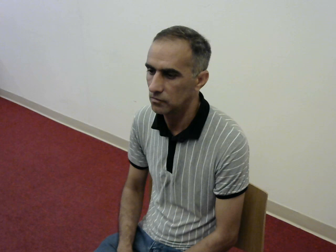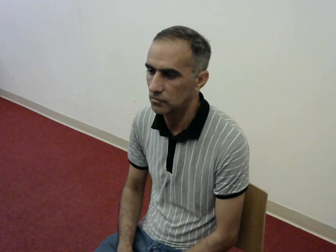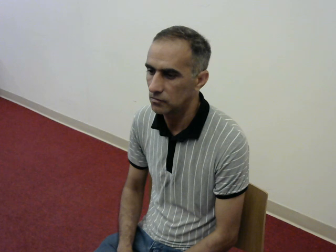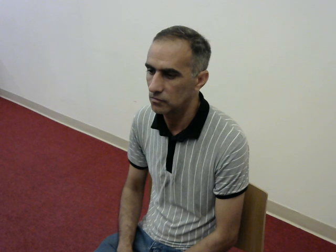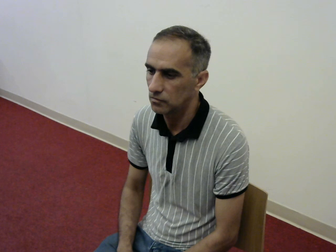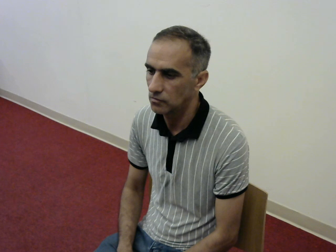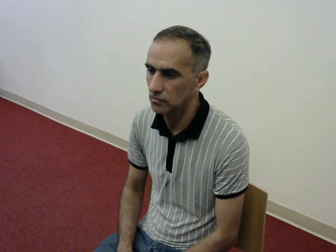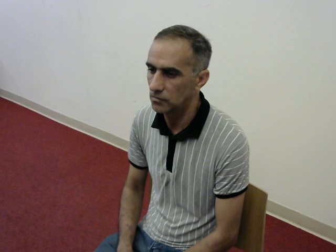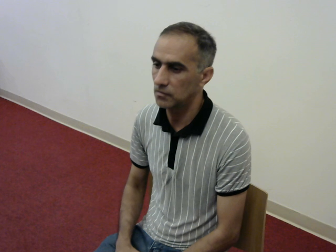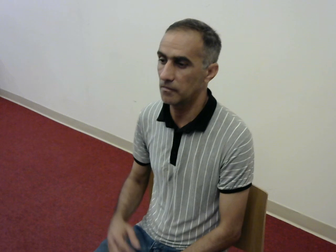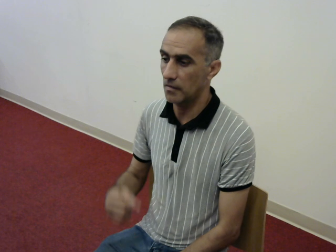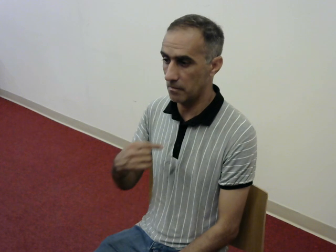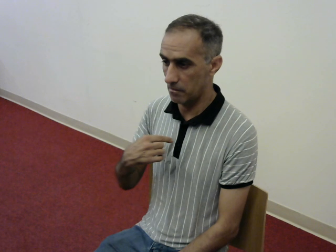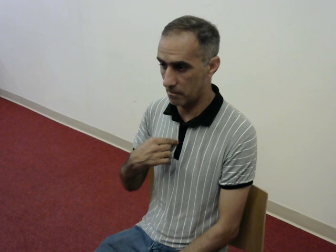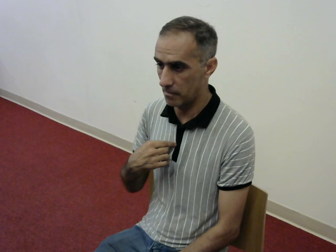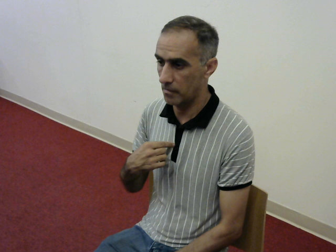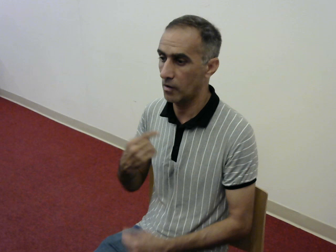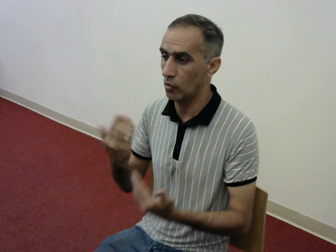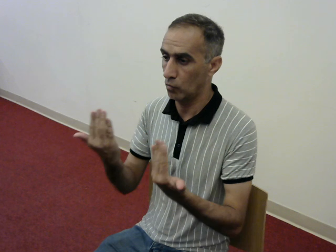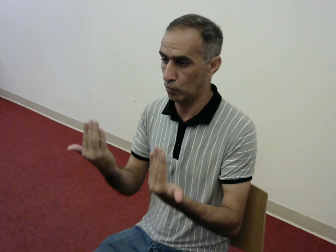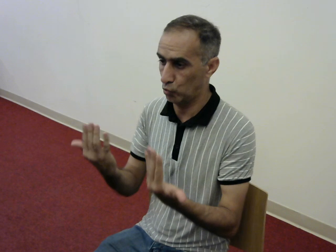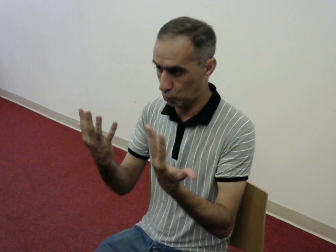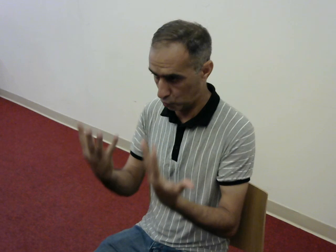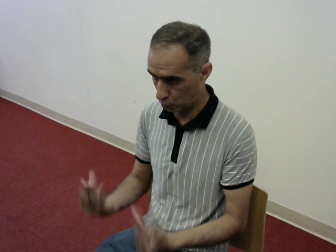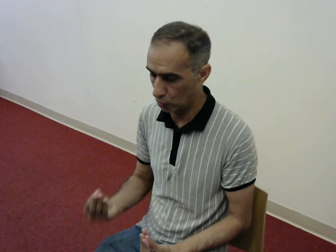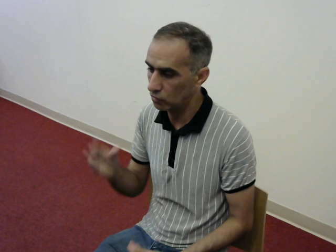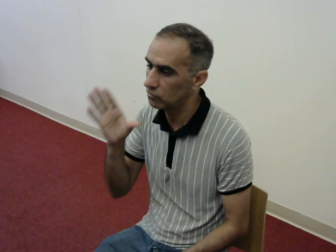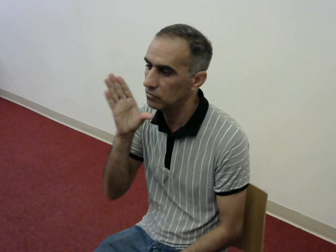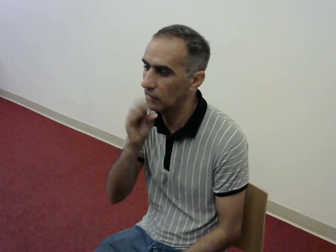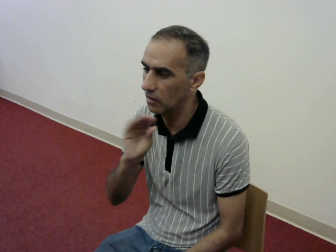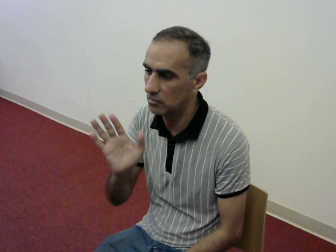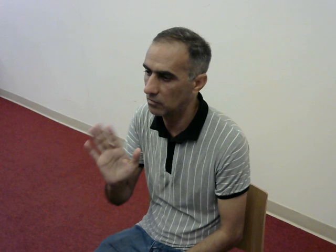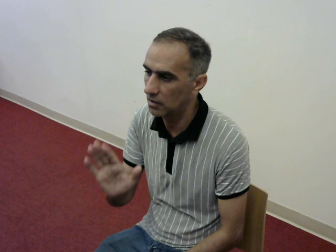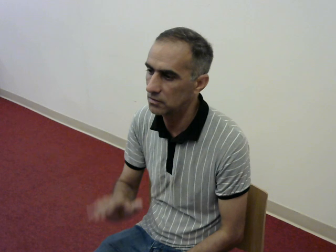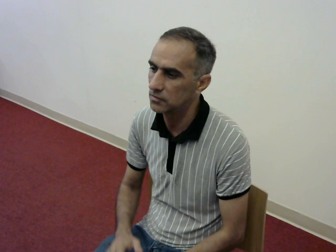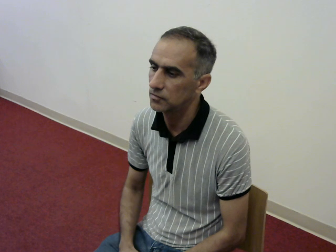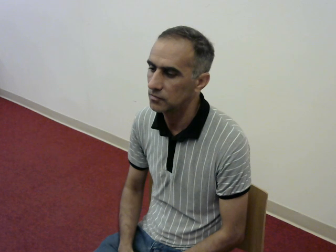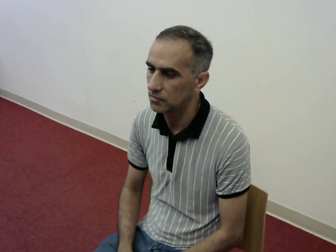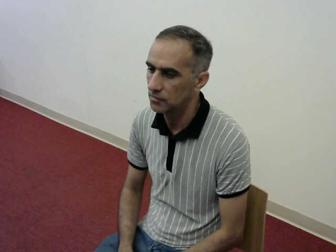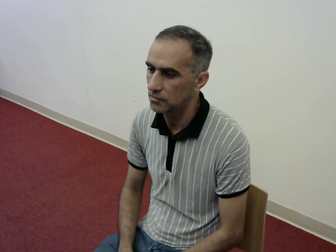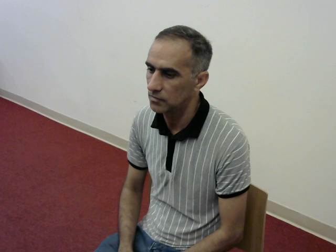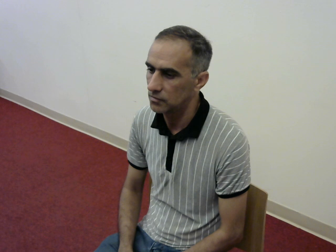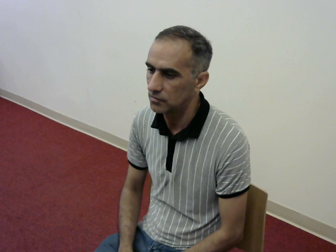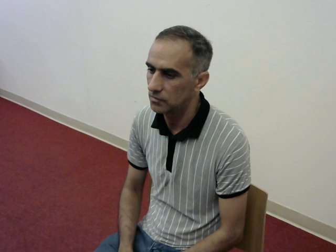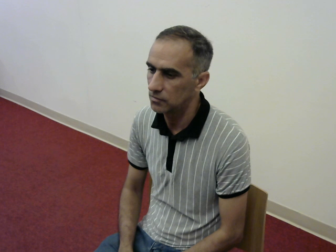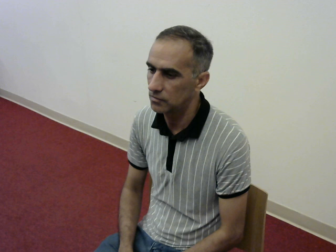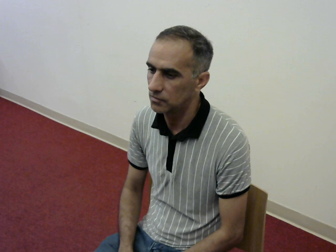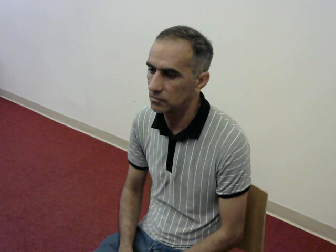Məndə bu gün alınmır